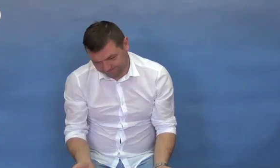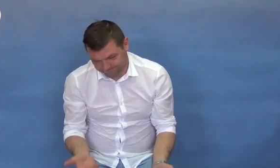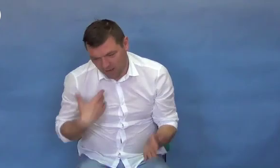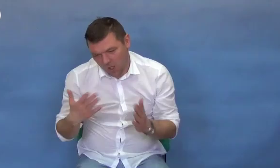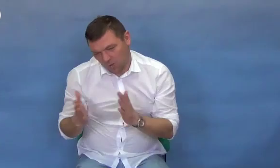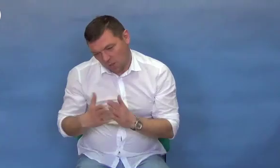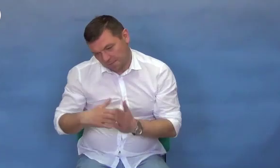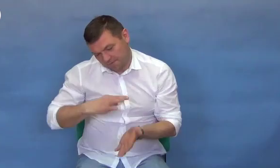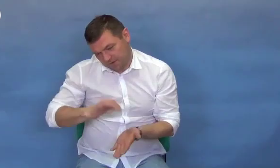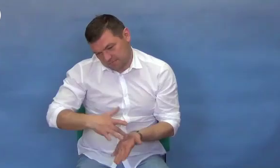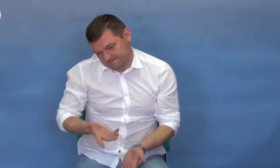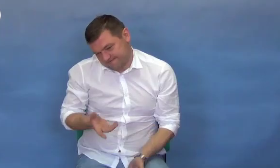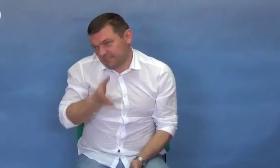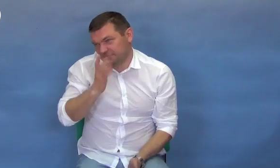Ja piję obok własnego domu.